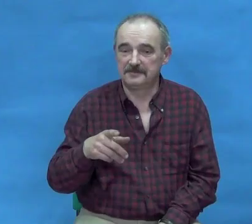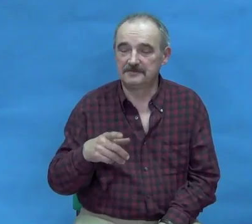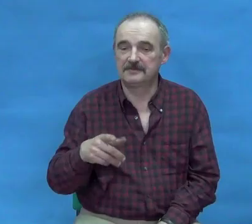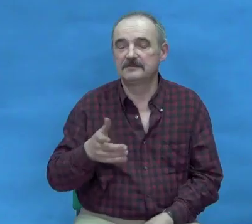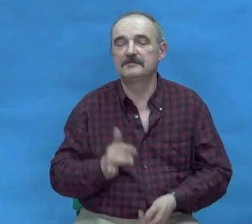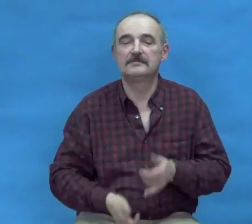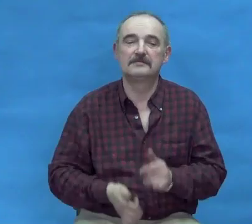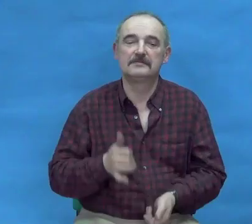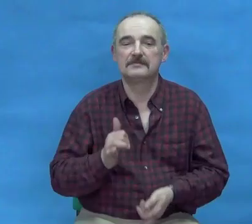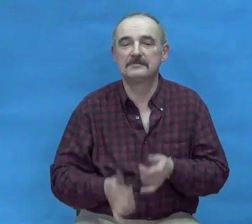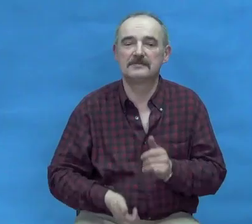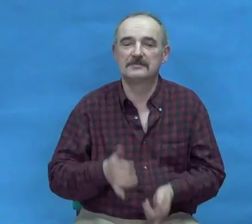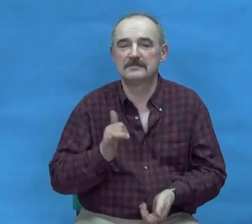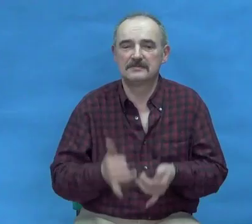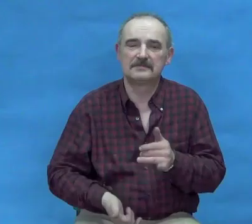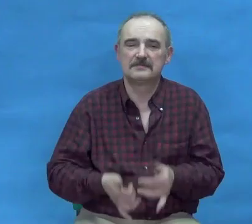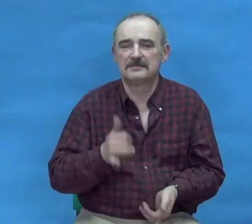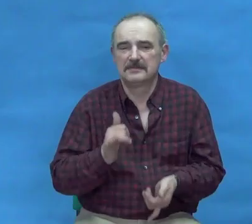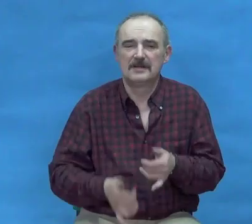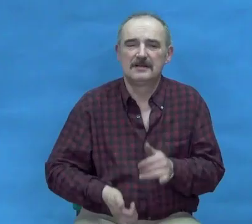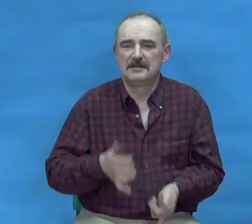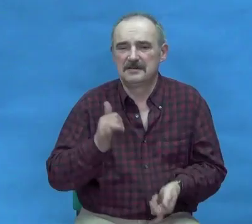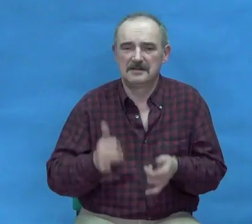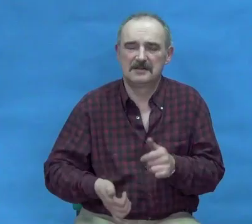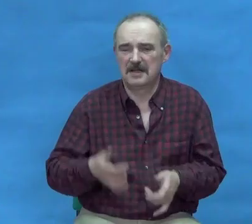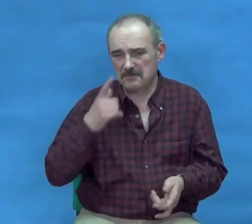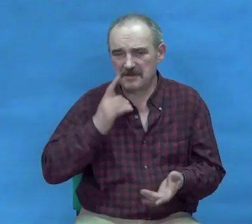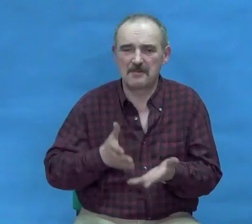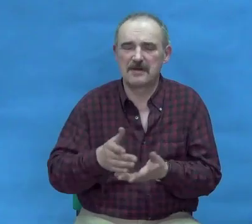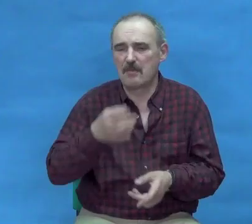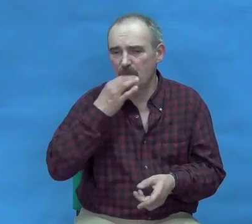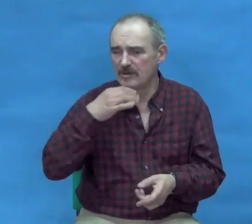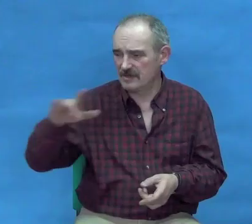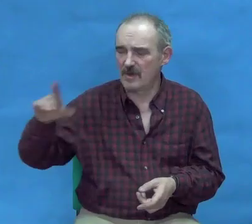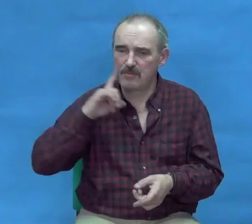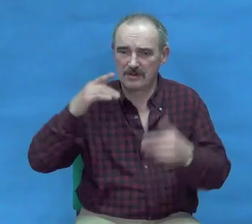Na rowerze jechał młody chłopiec.